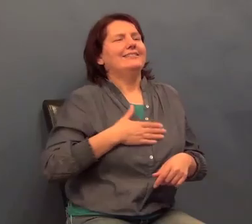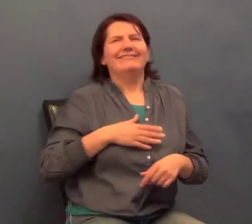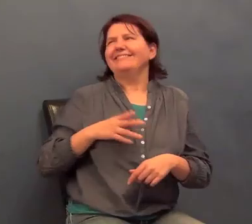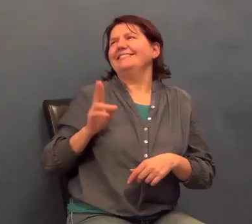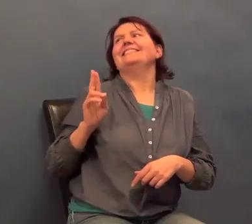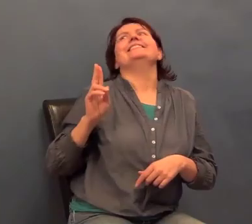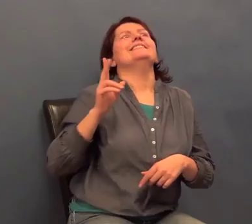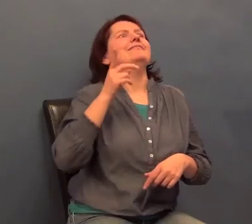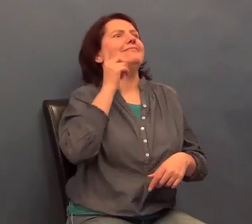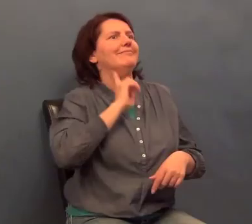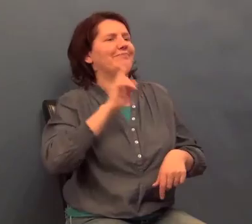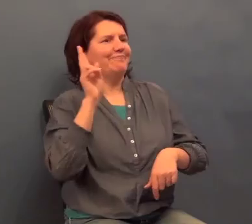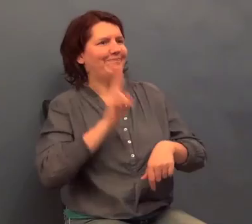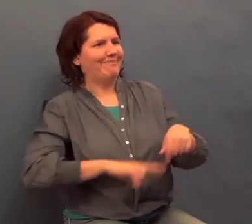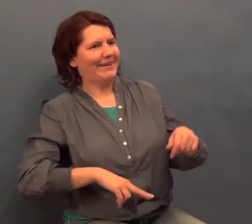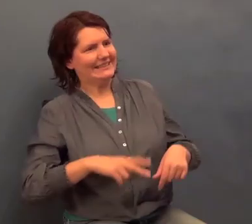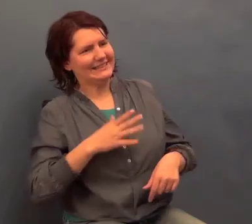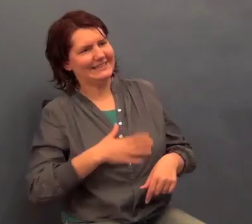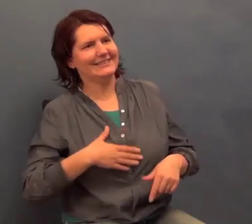Odwraca się i widzi, że to policjant.